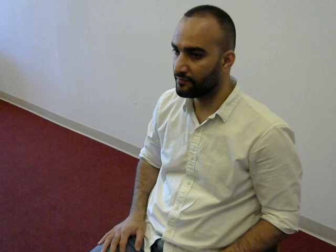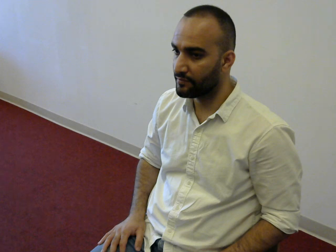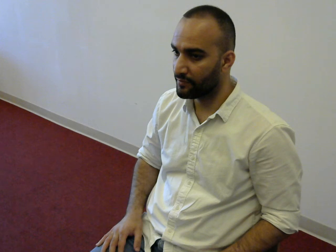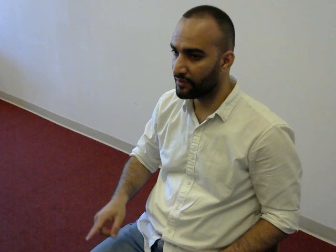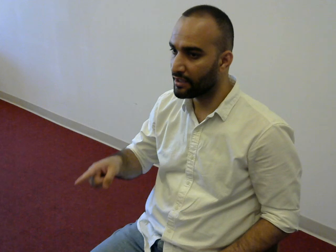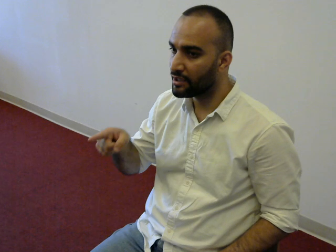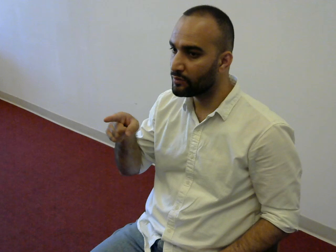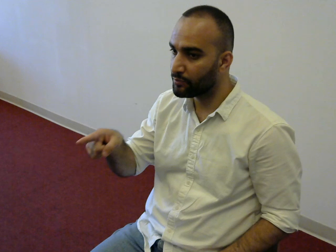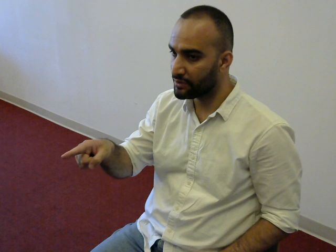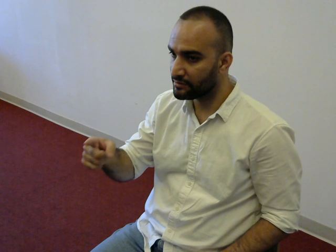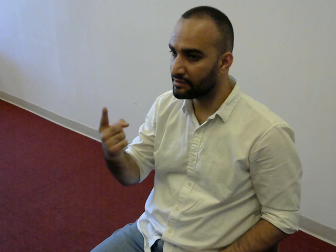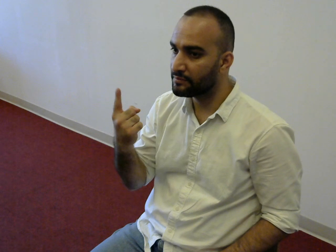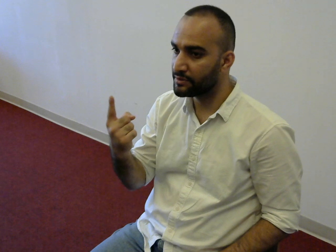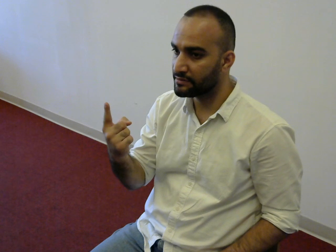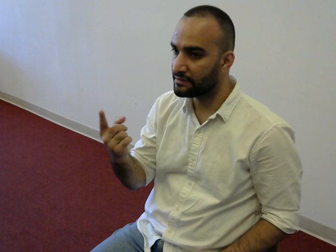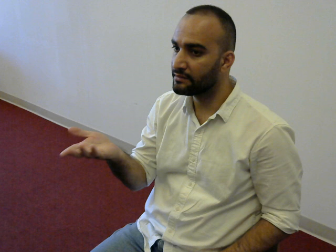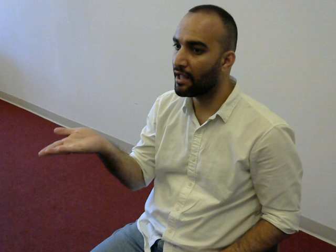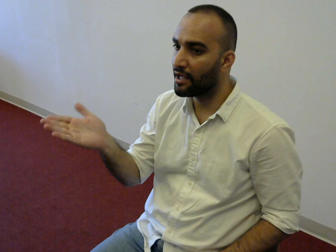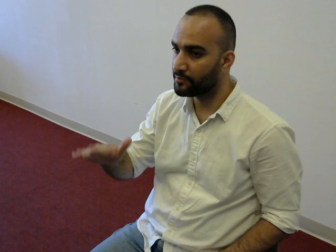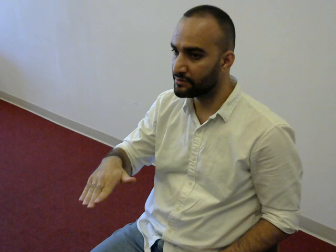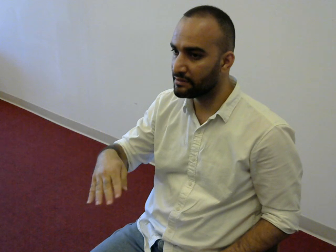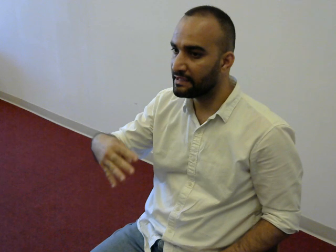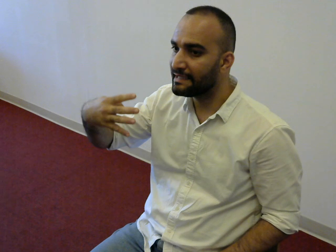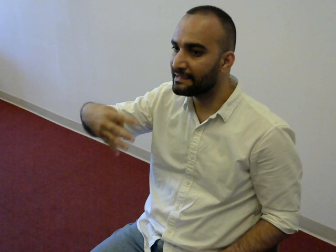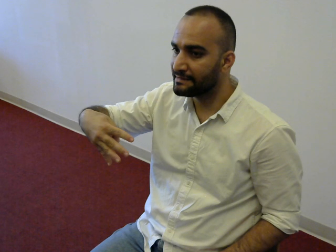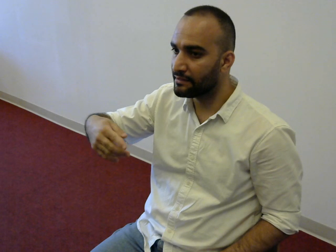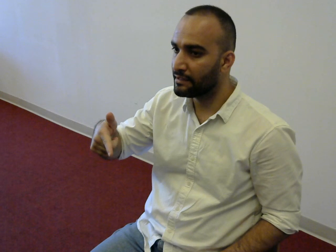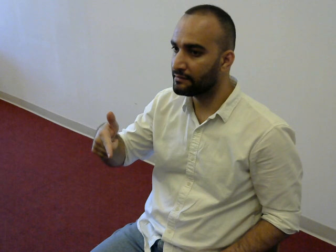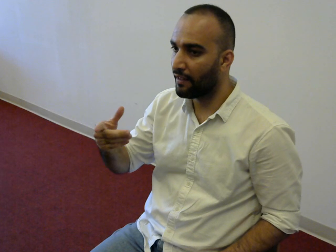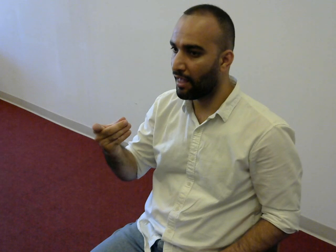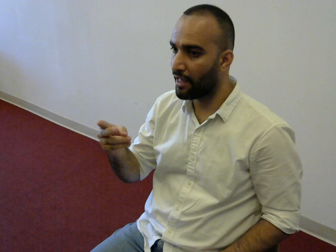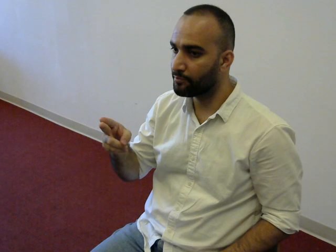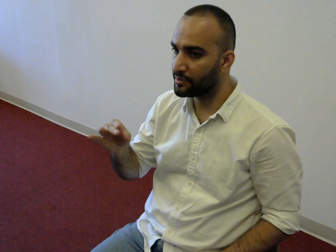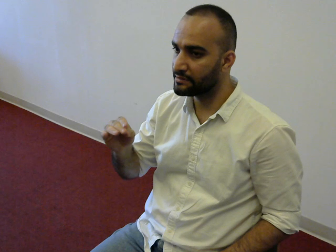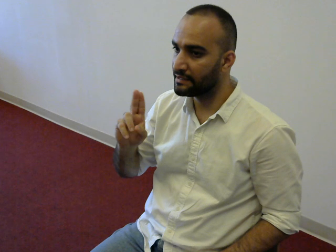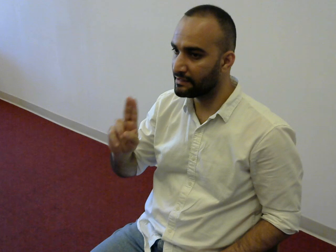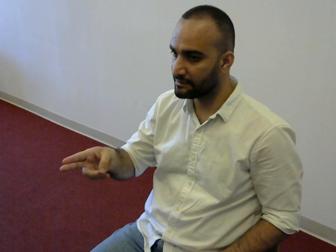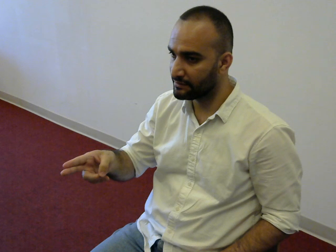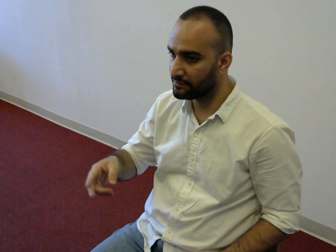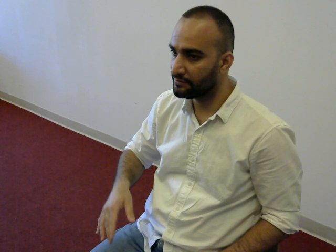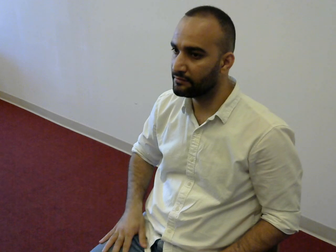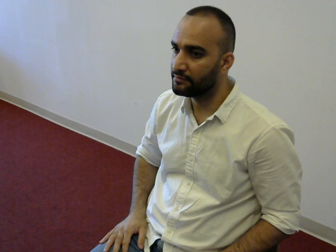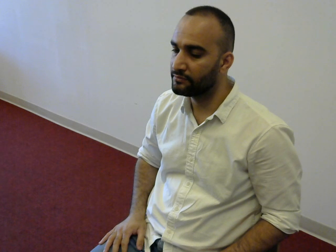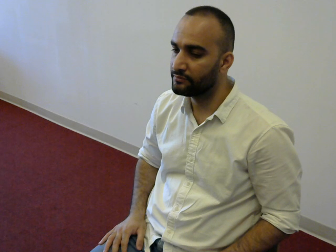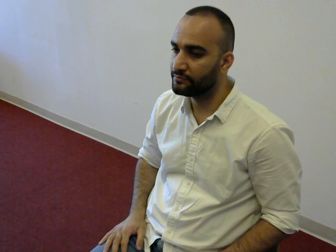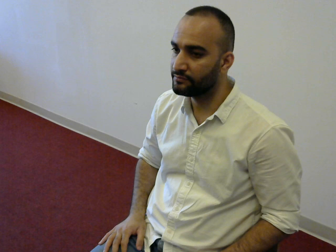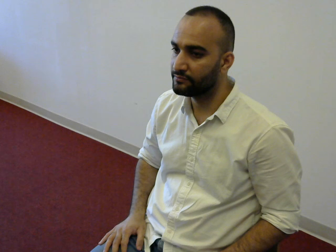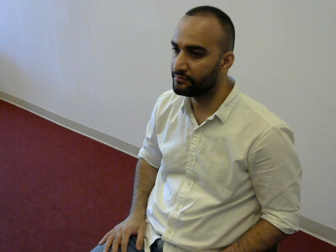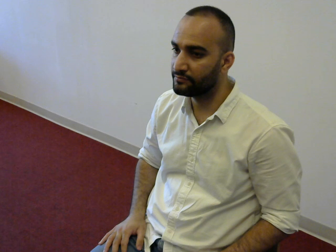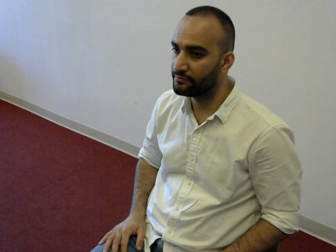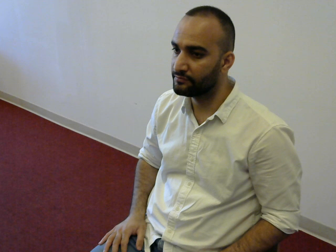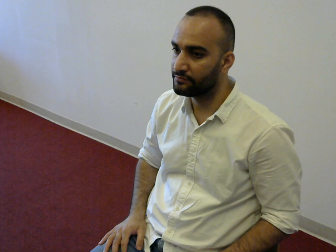Bunun bir dənəsi 40 qəpikdir